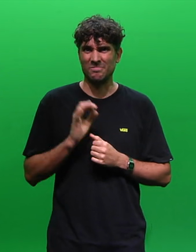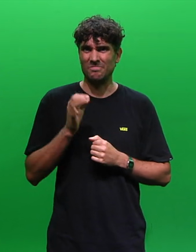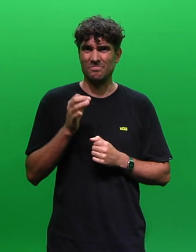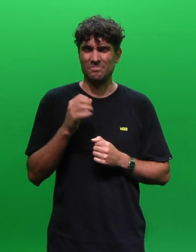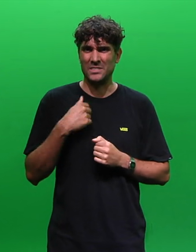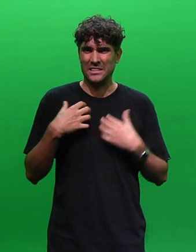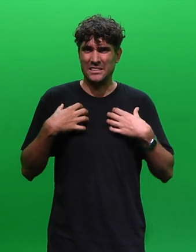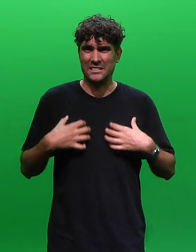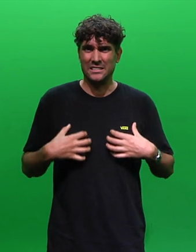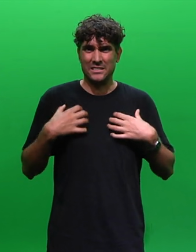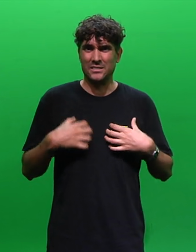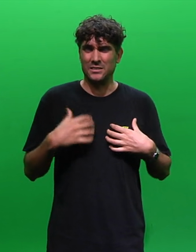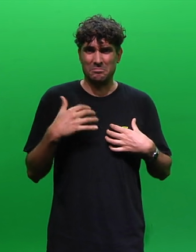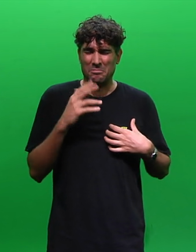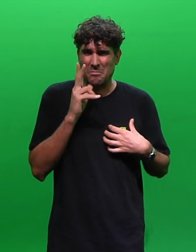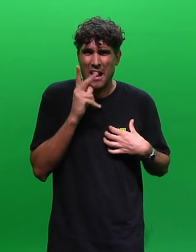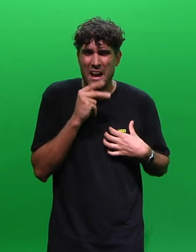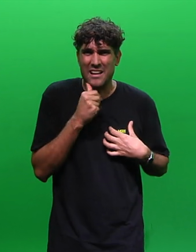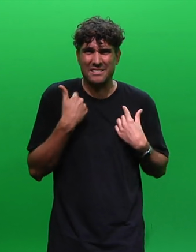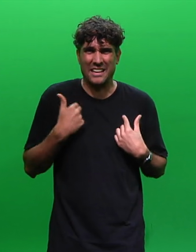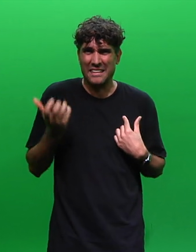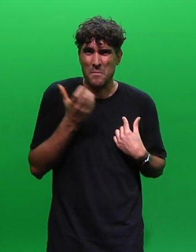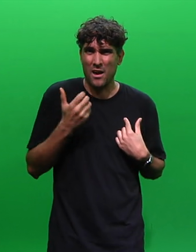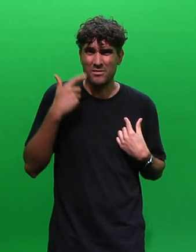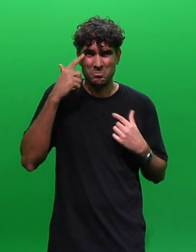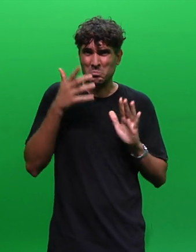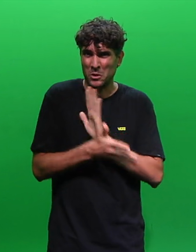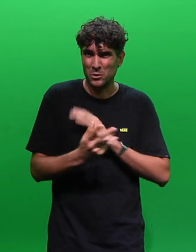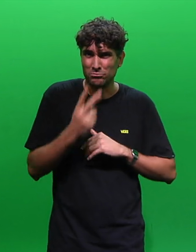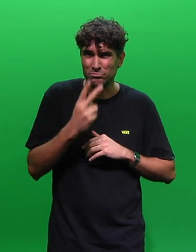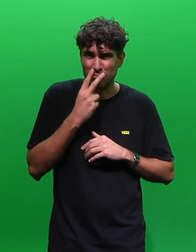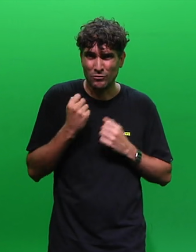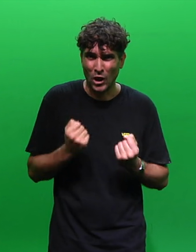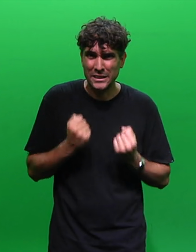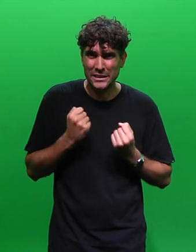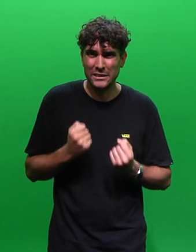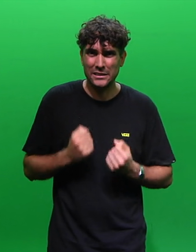Sí, em fan mal els pulmons, sento que em cremen, pot ser perquè fumo molt?